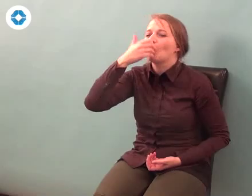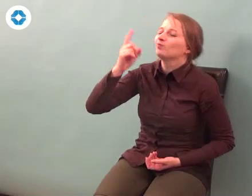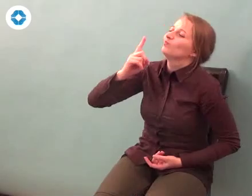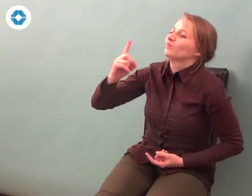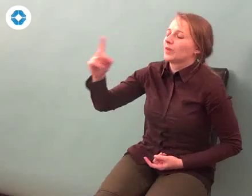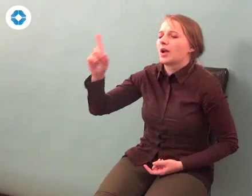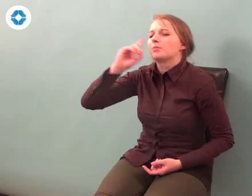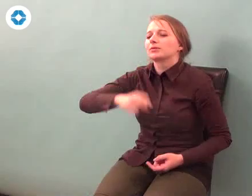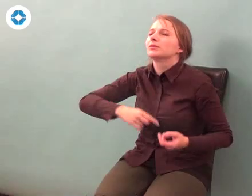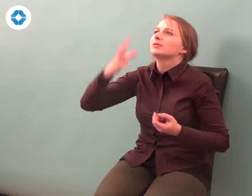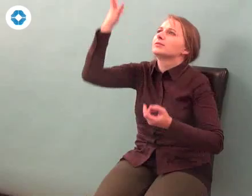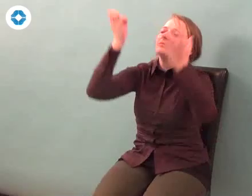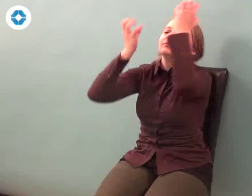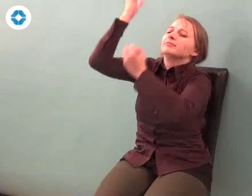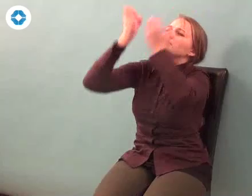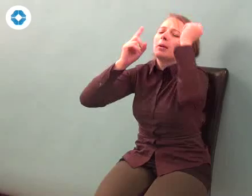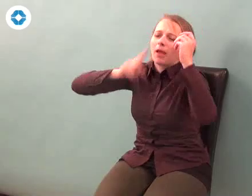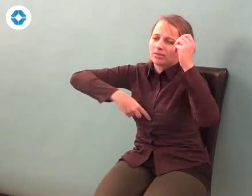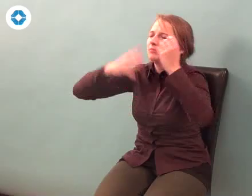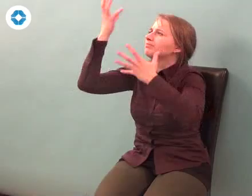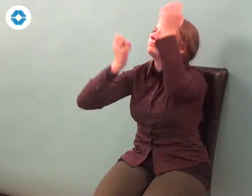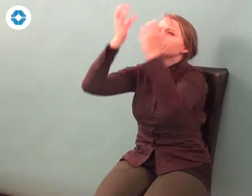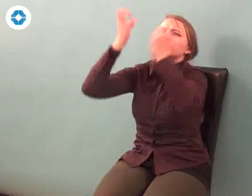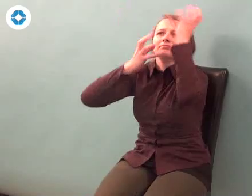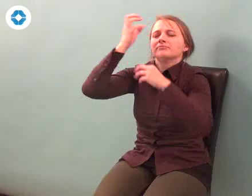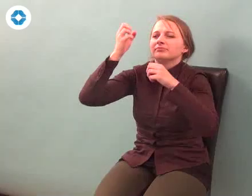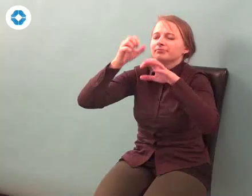Idą dalej i przechodzą obok mężczyzny zrywającego gruszki.